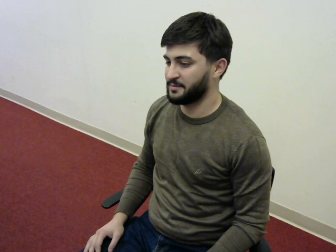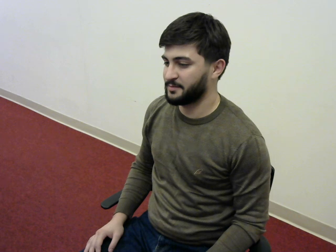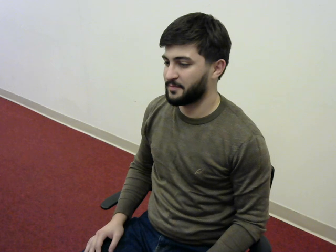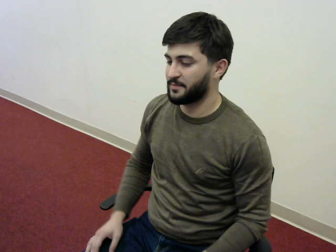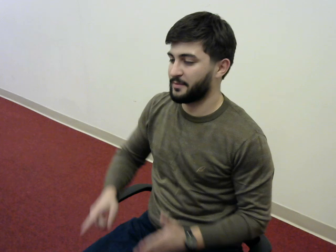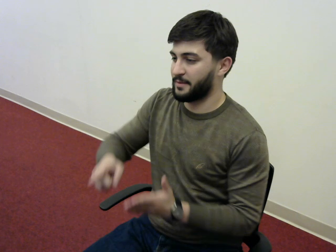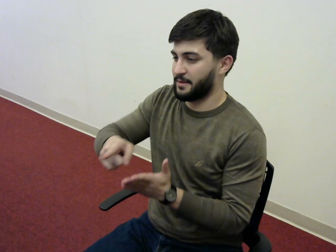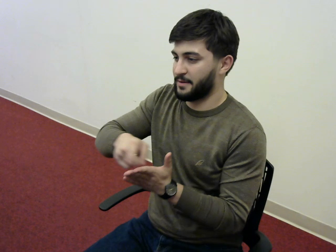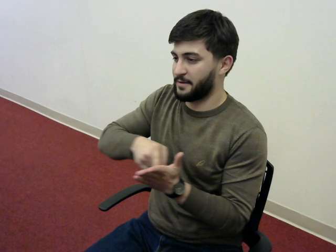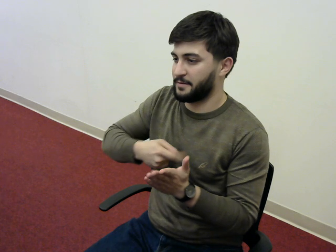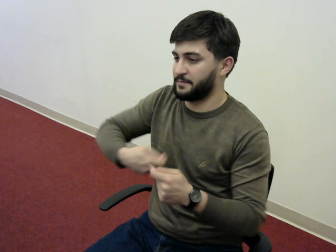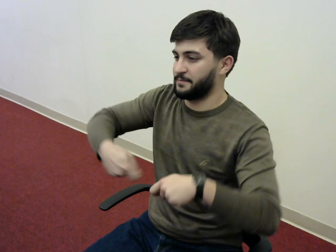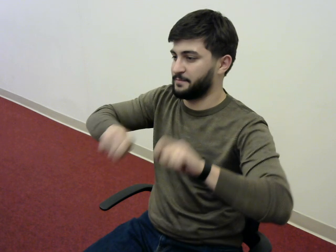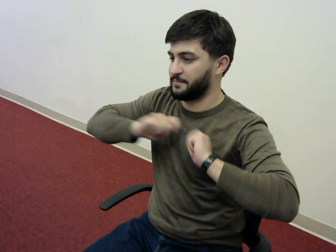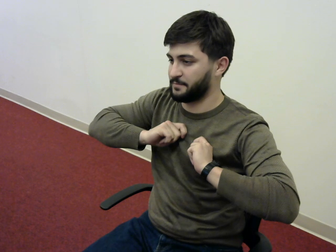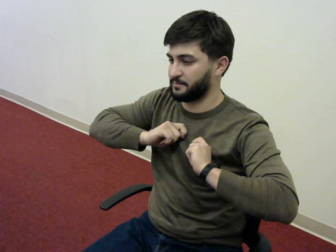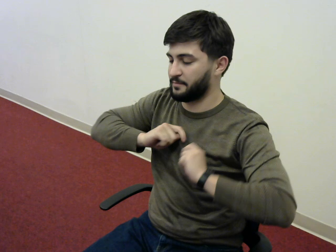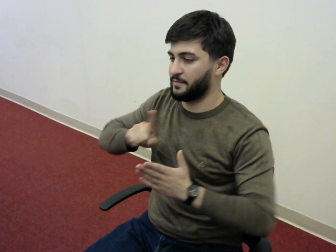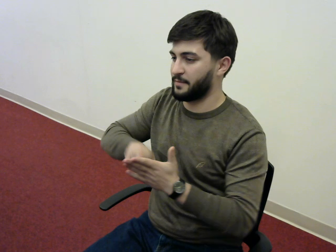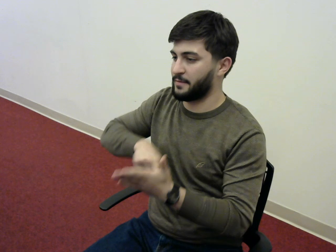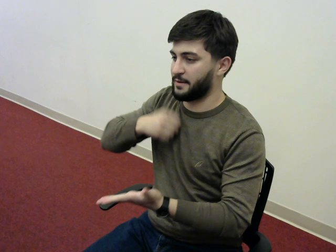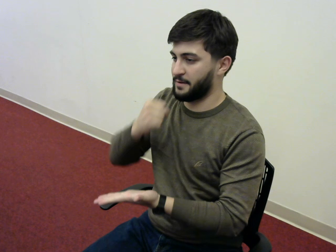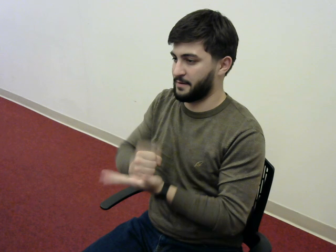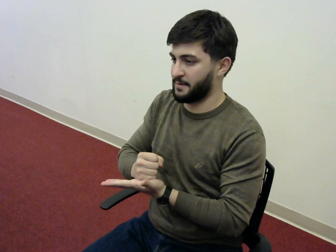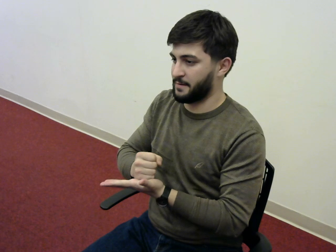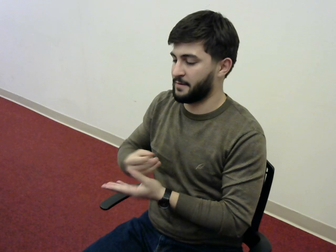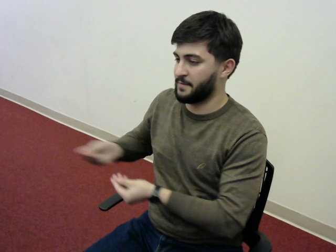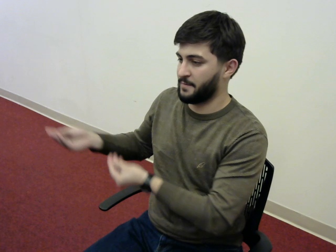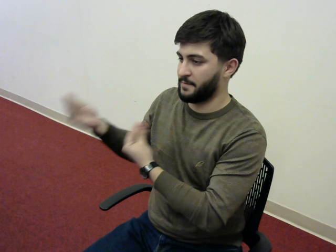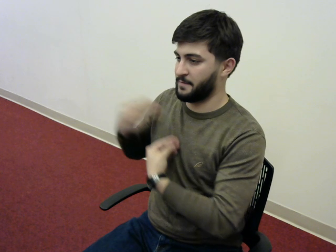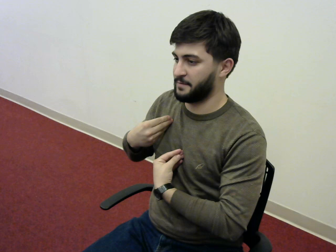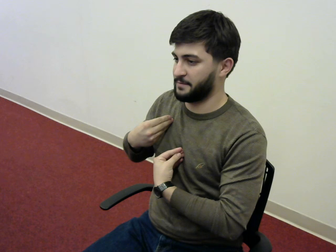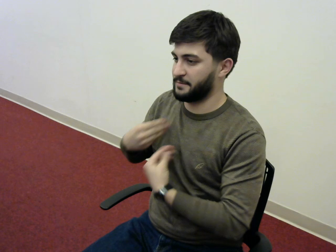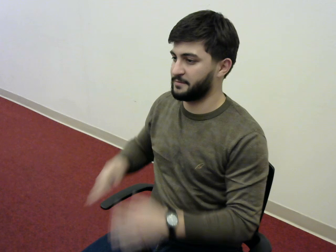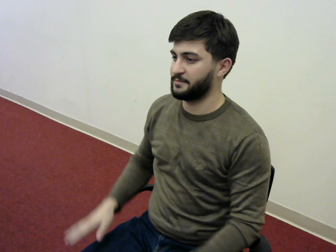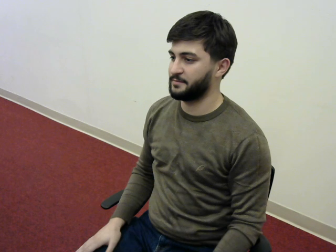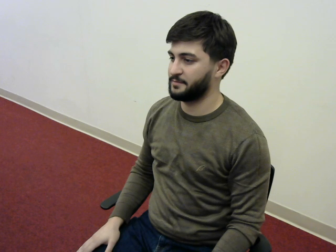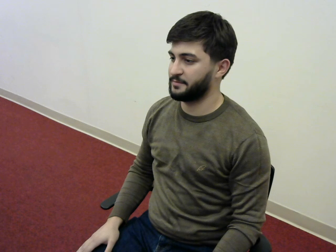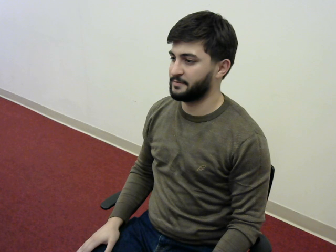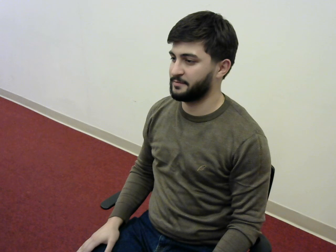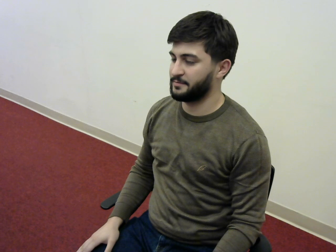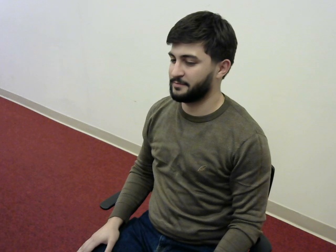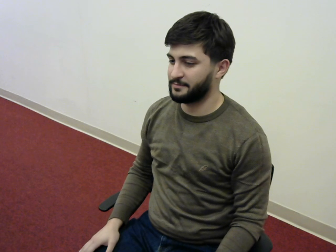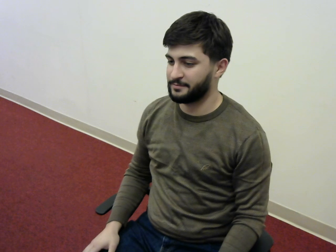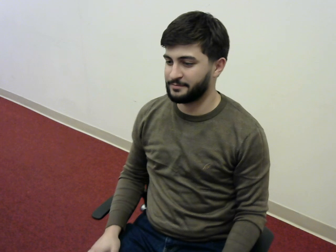Etibarnamə notariusda verilir